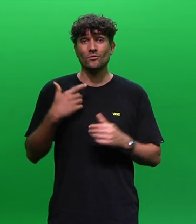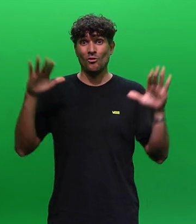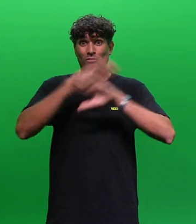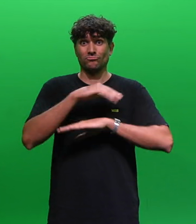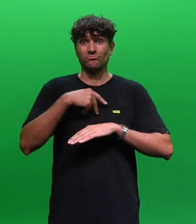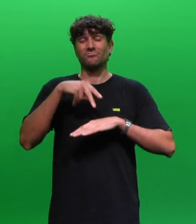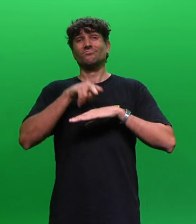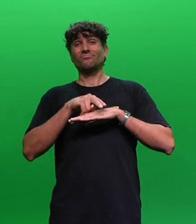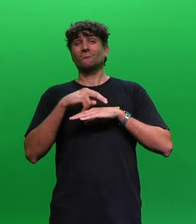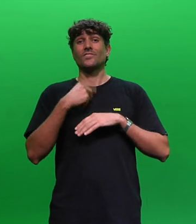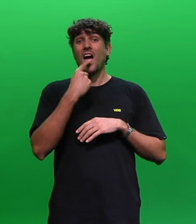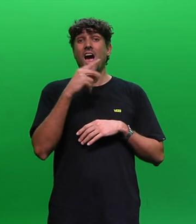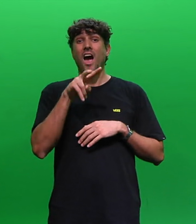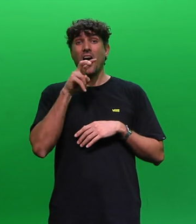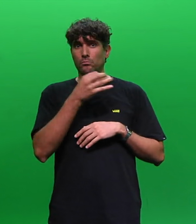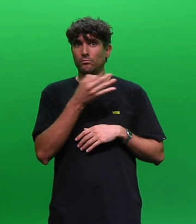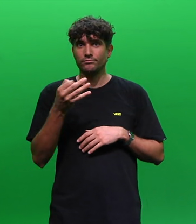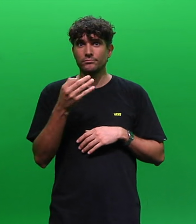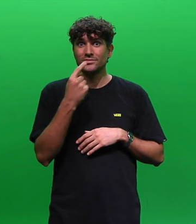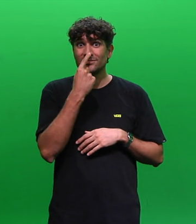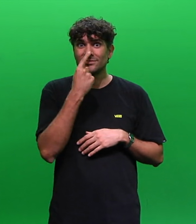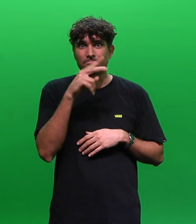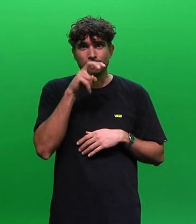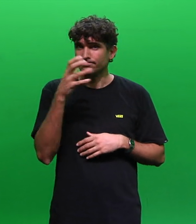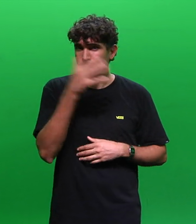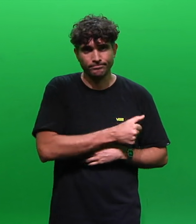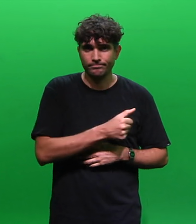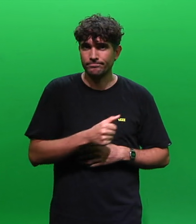A la nit m'estiro i puc respirar bé per la boca, però no pel nas.